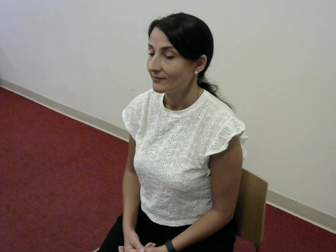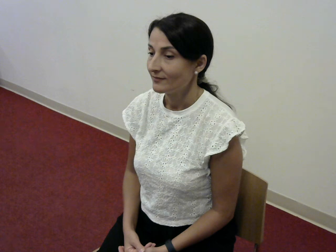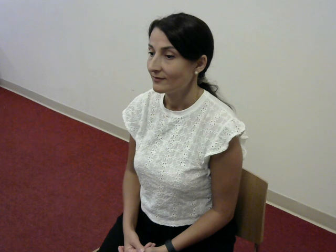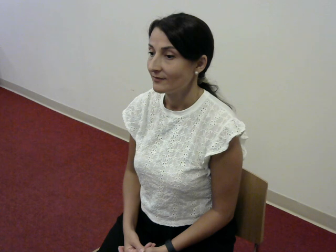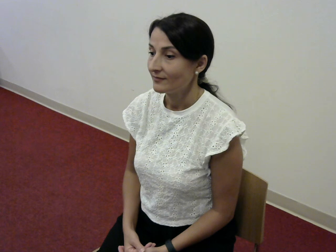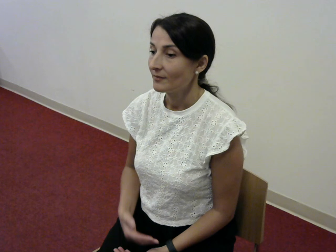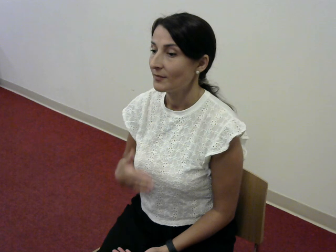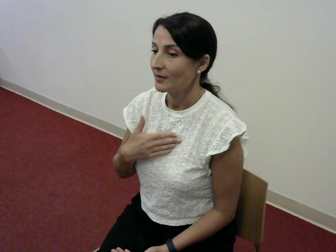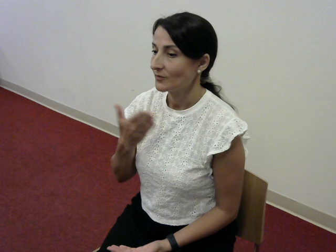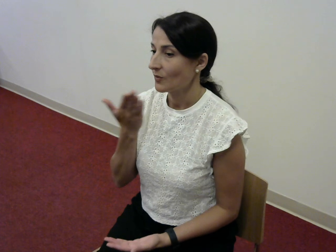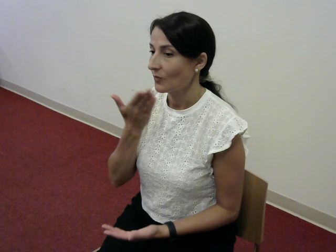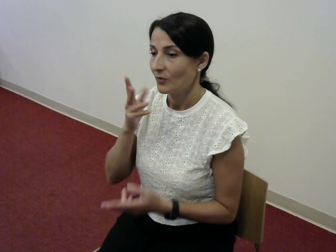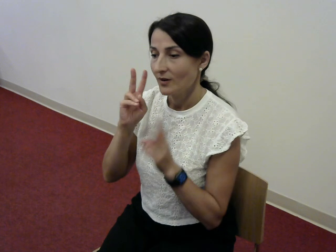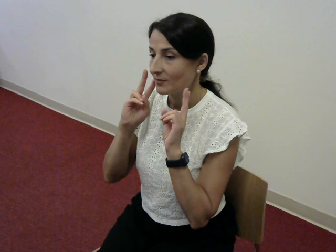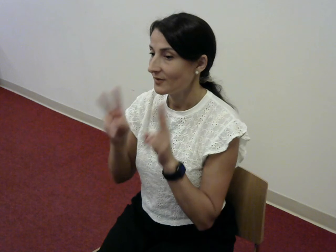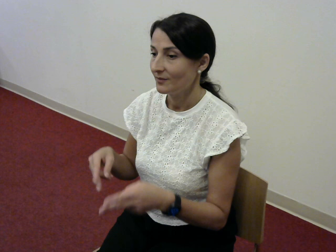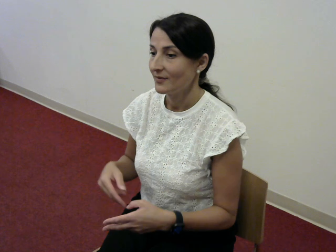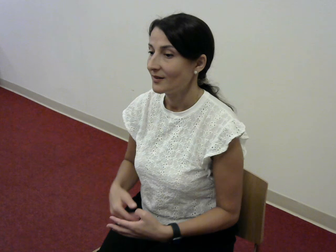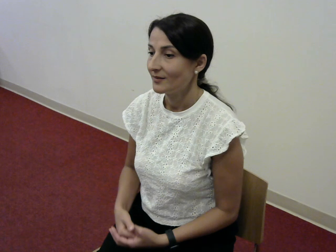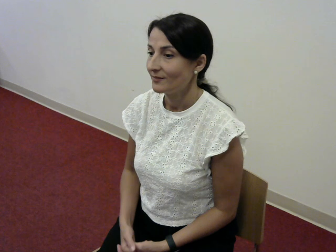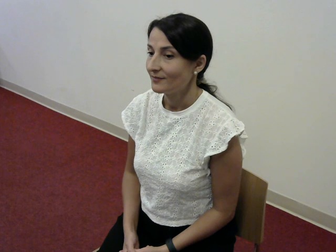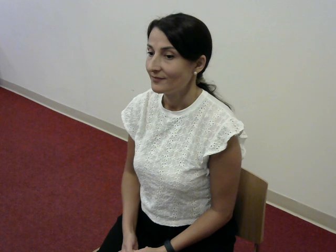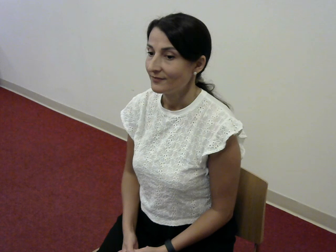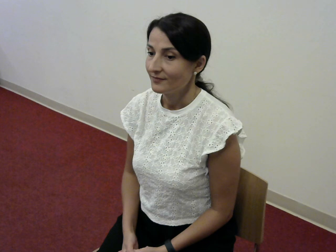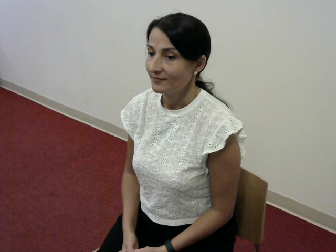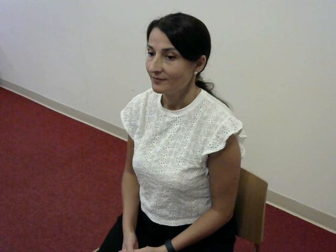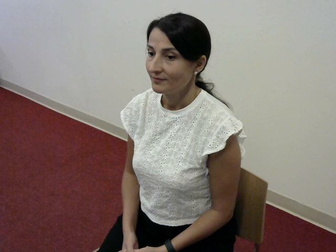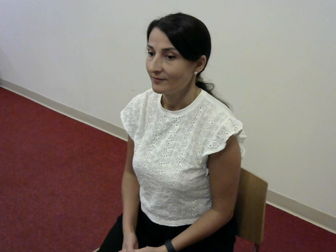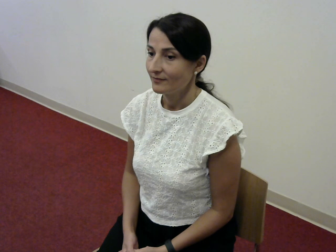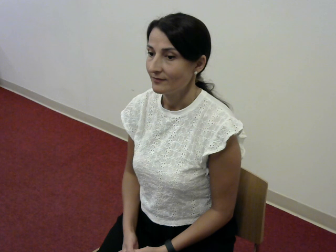Mən oxuya bilmirəm